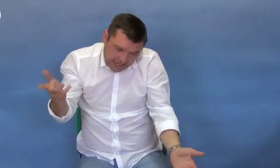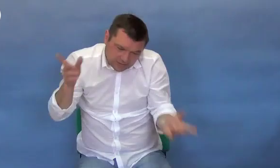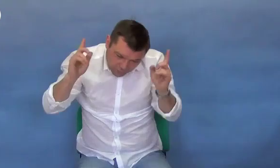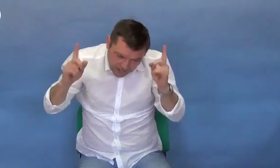Uwaga.